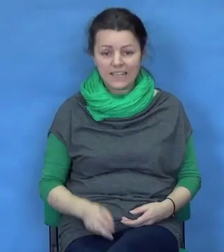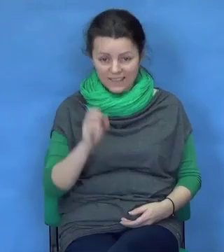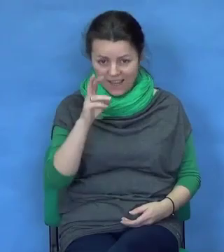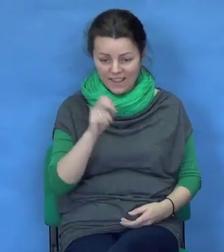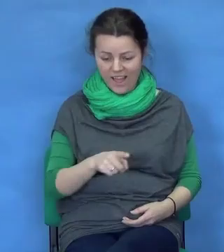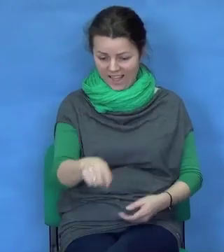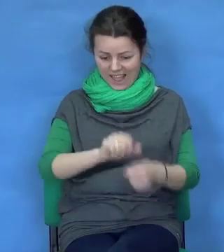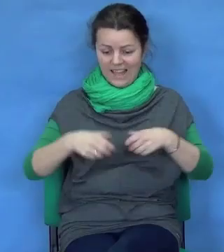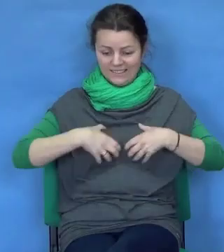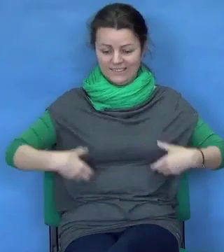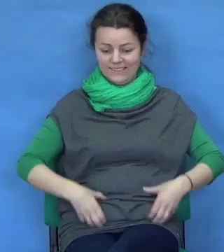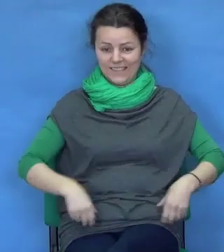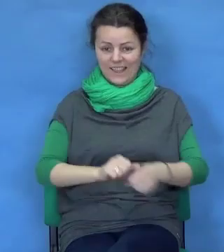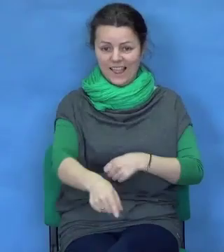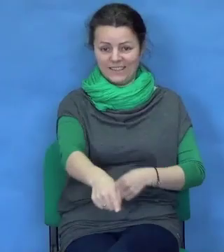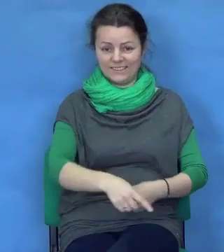Tak, ma na sobie kostium dwuczęściowy.